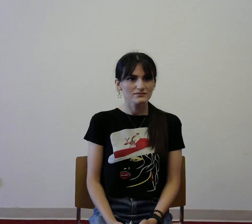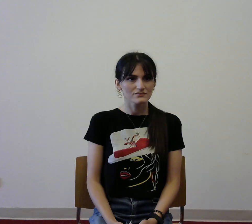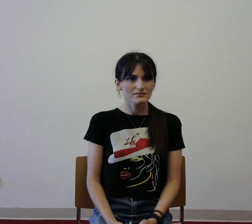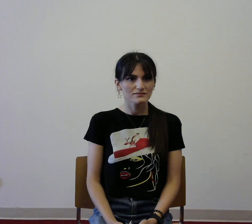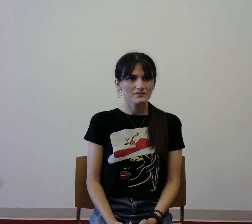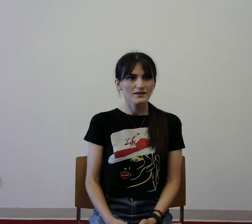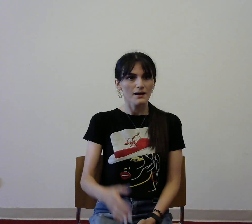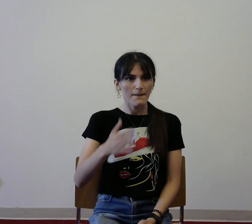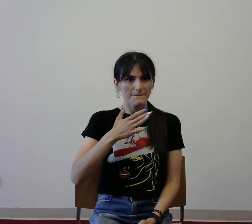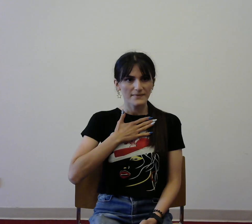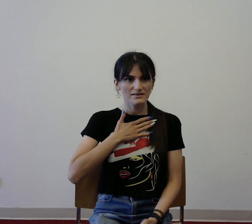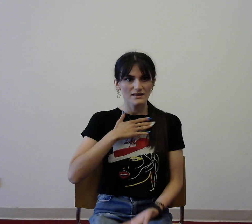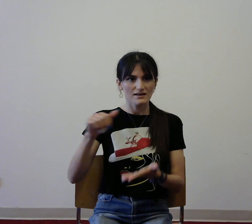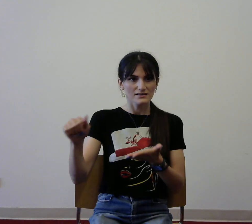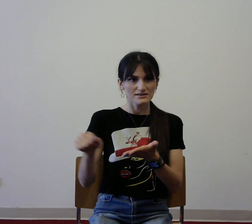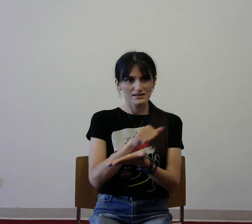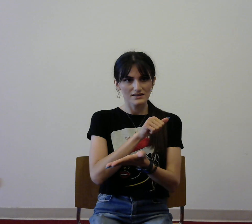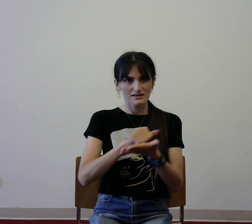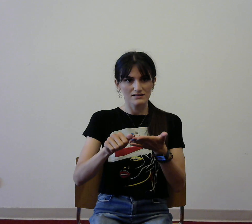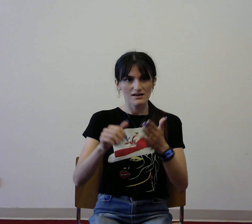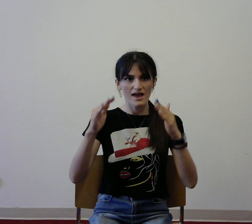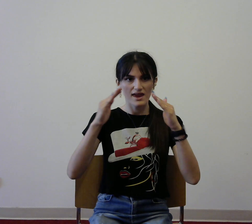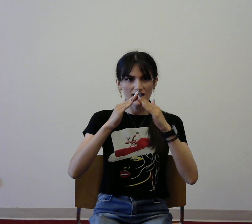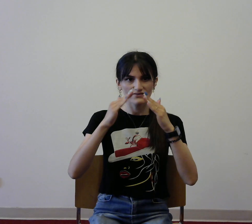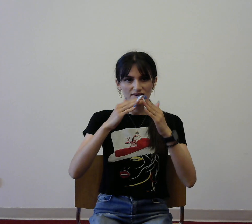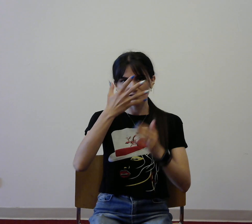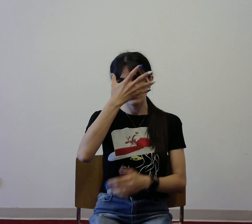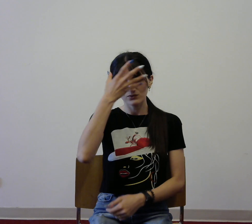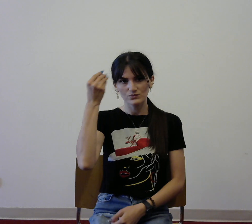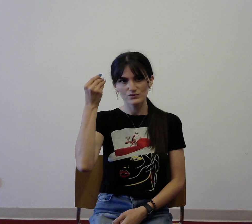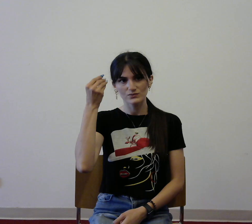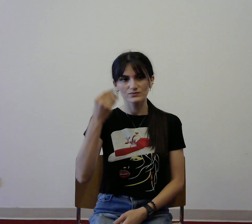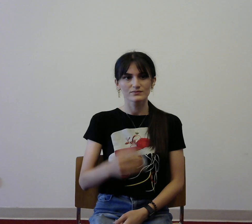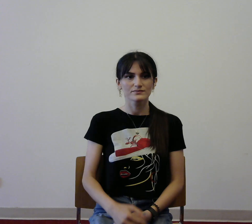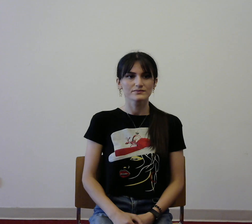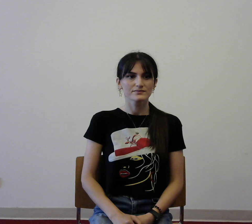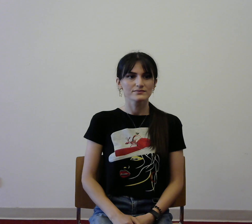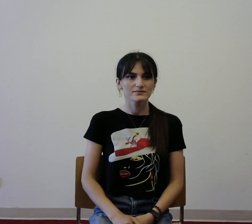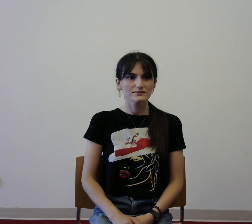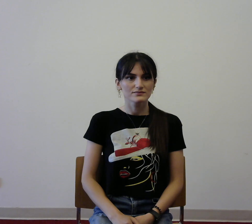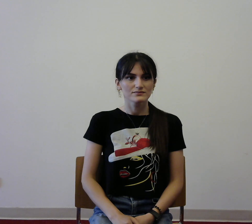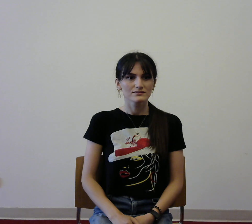Mən sənədlərimi evdə unutmuşam